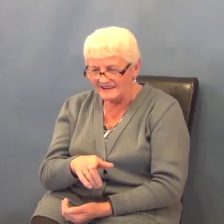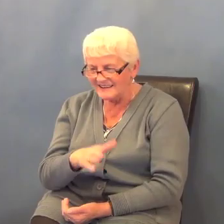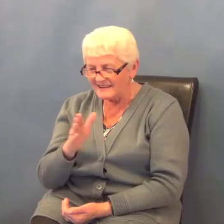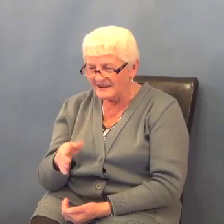Następny.